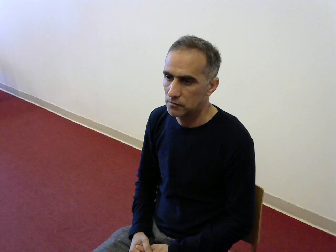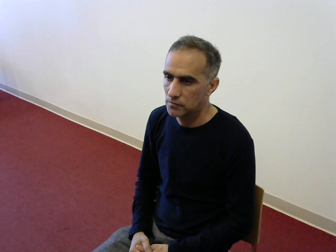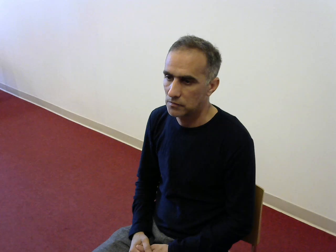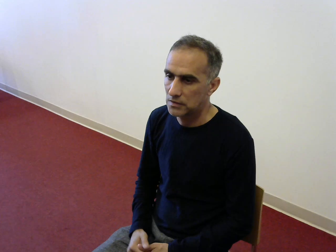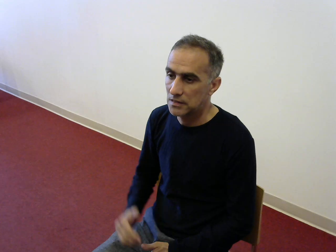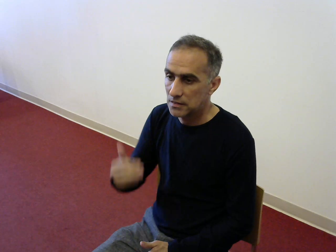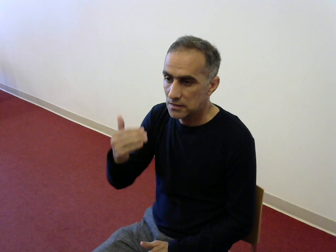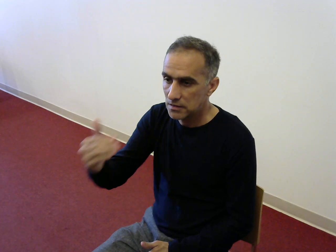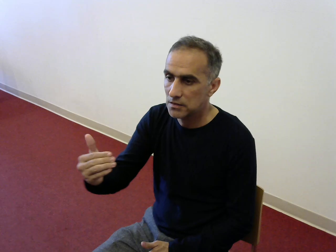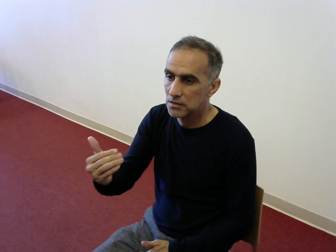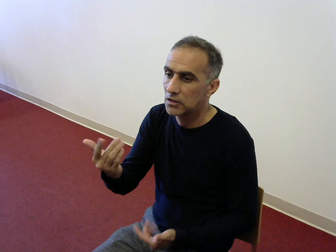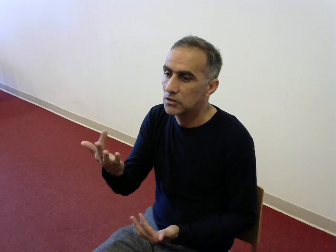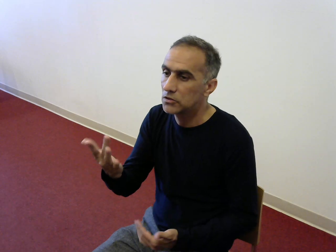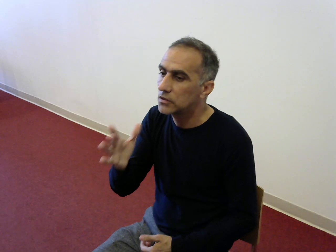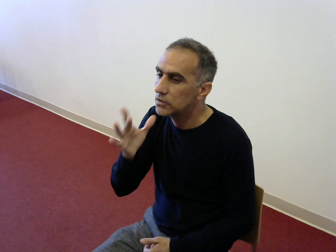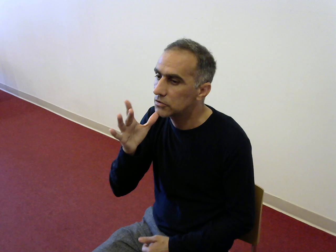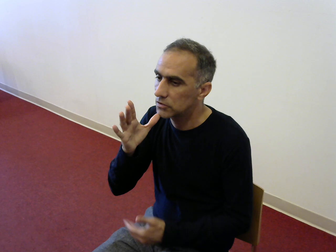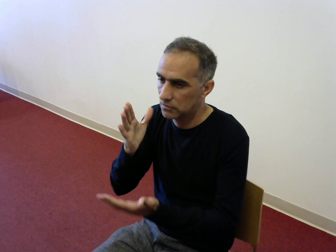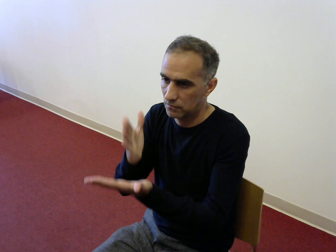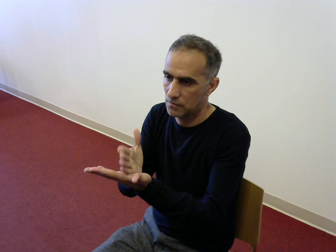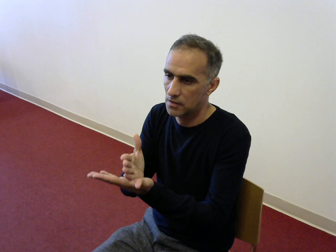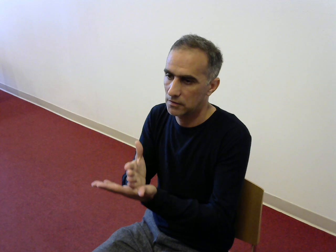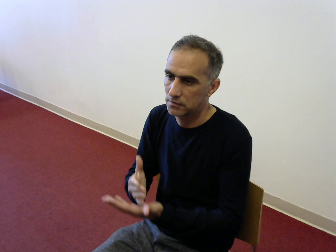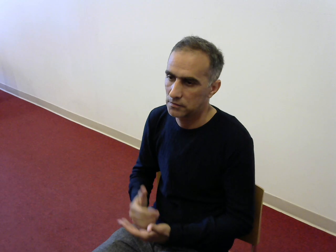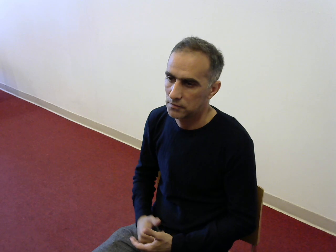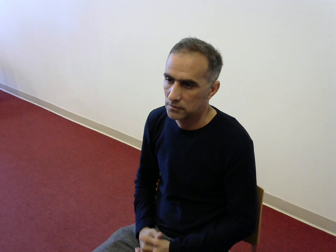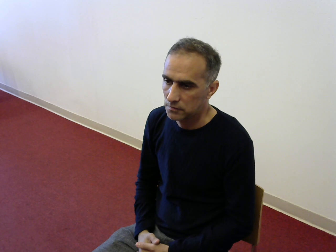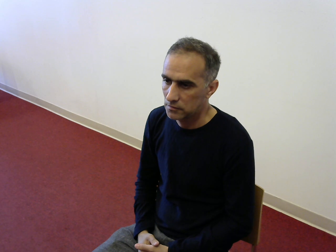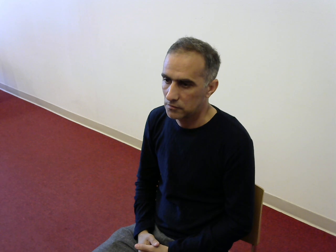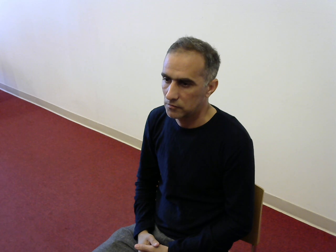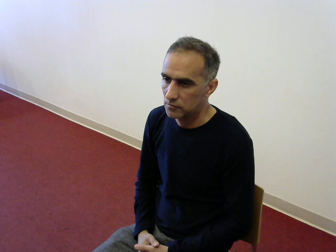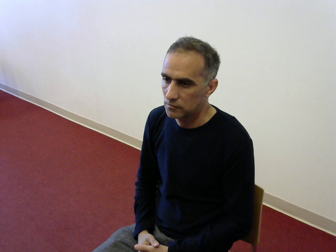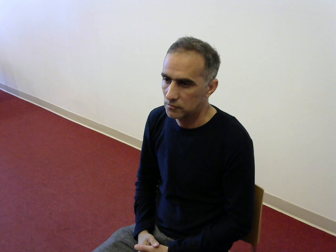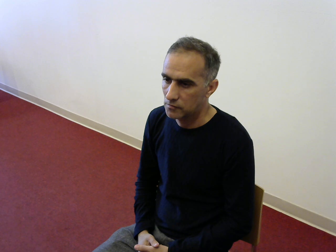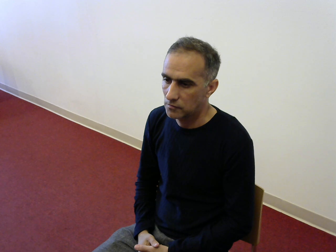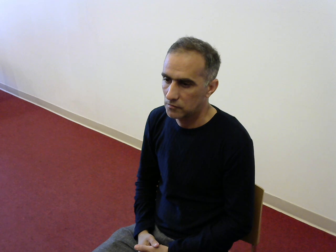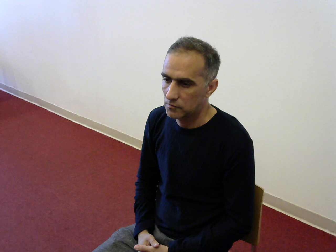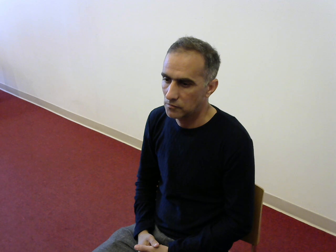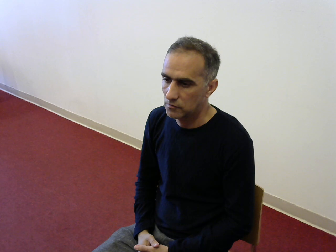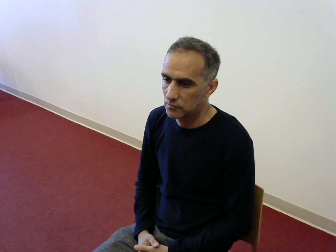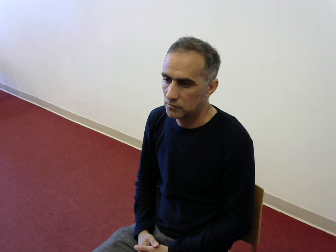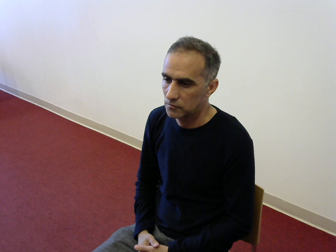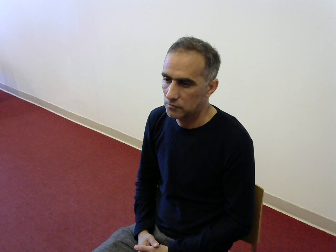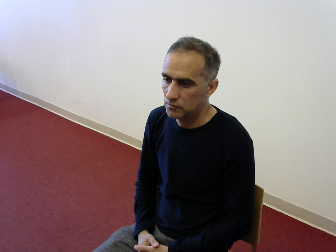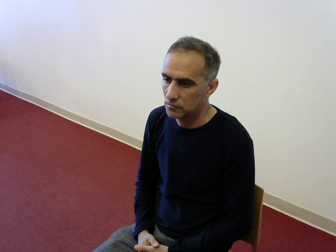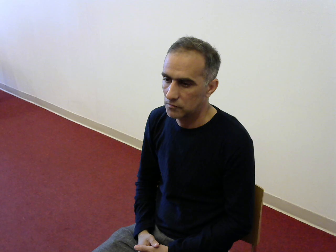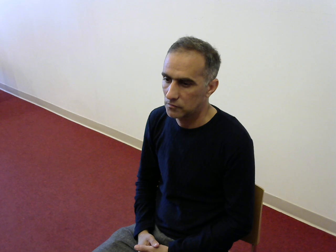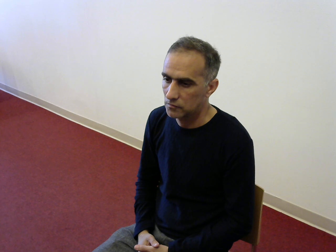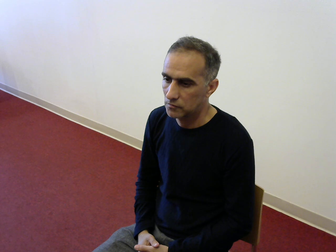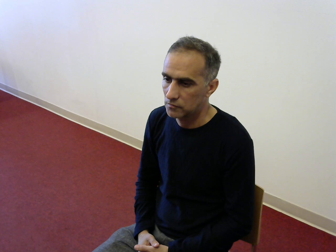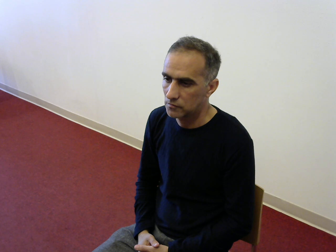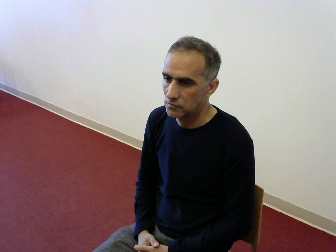Sizin neçə yaşınız var?